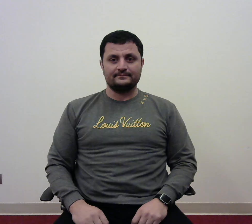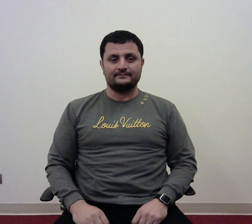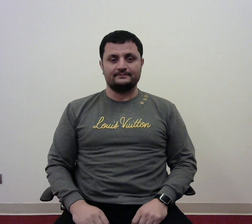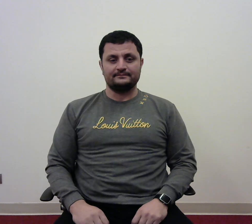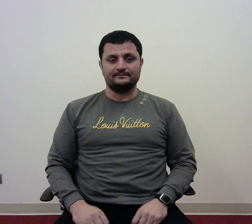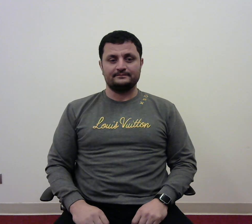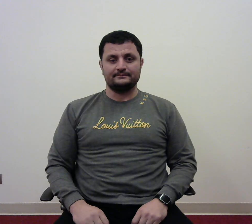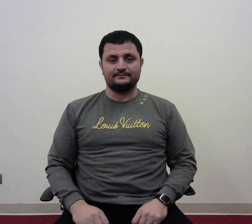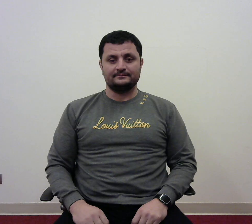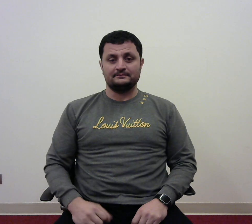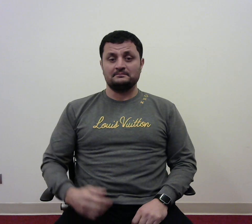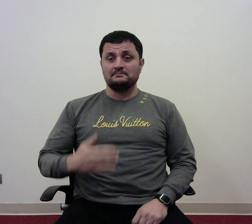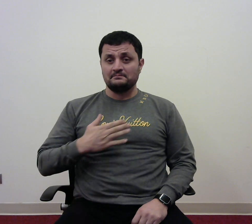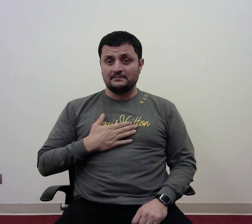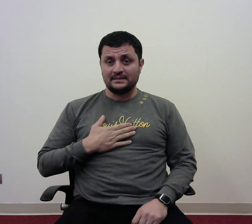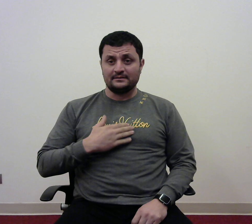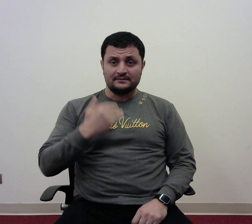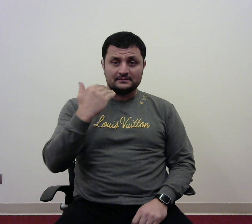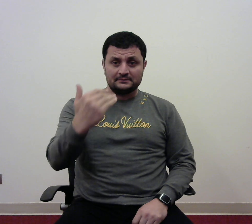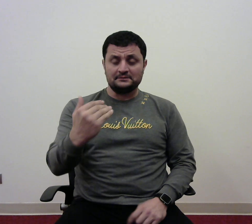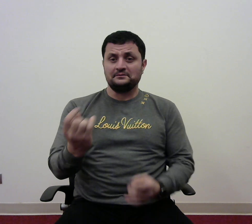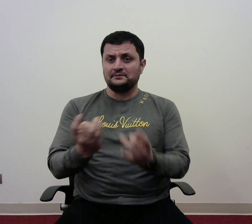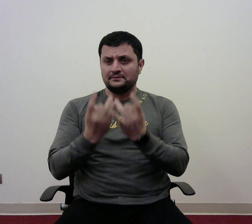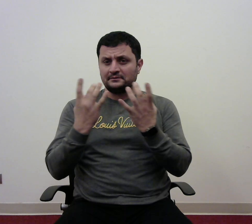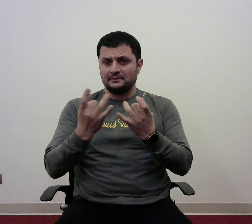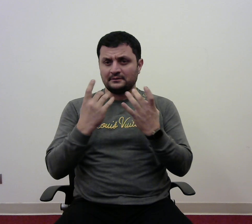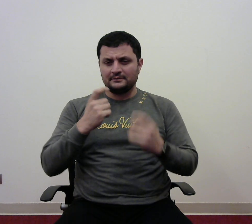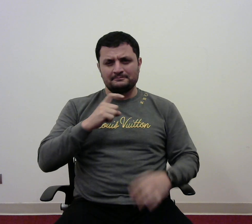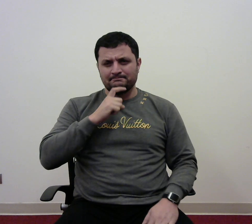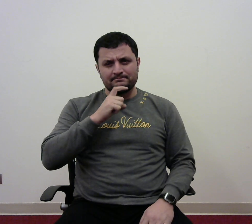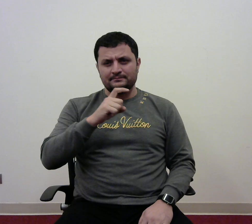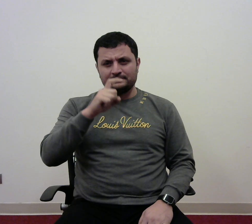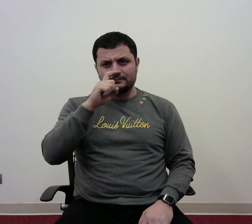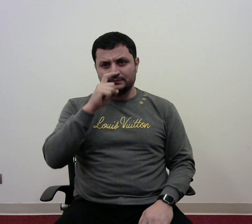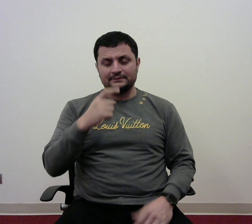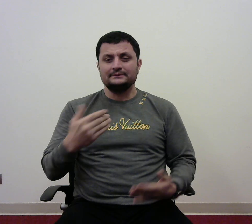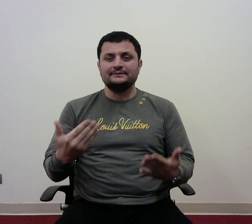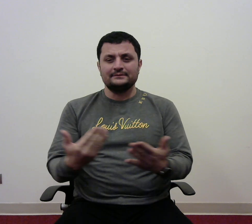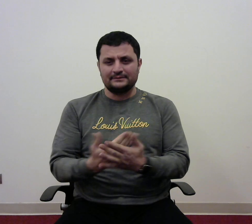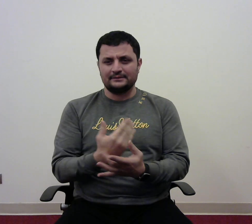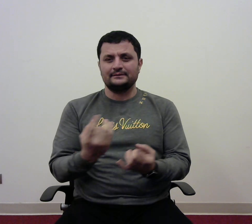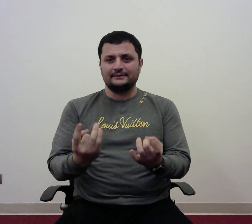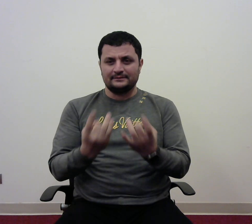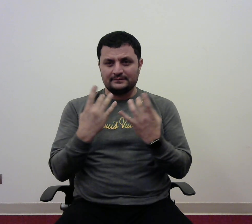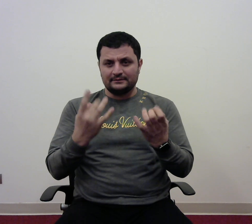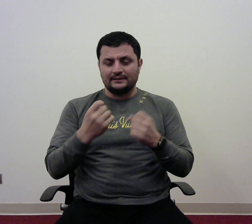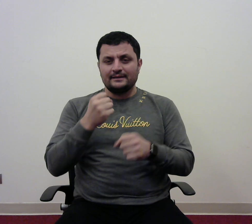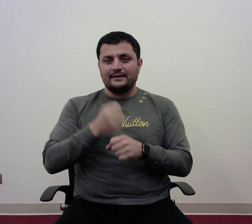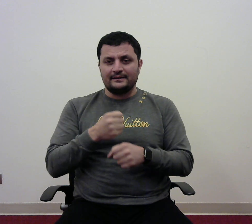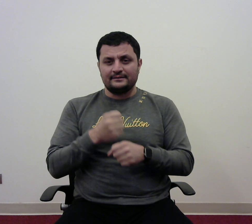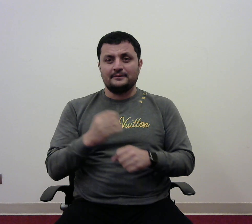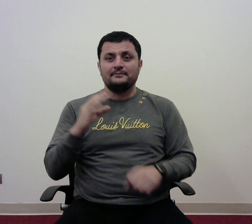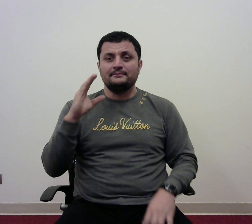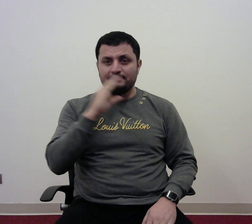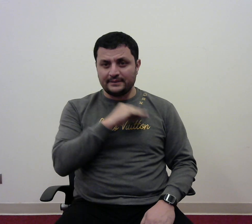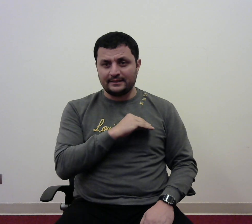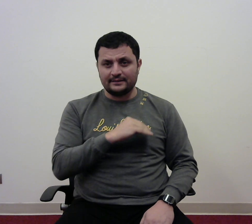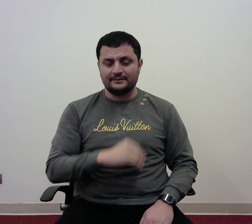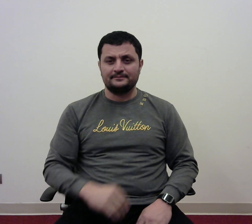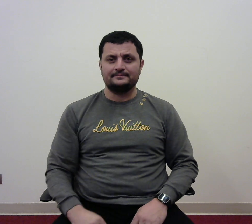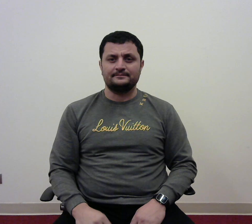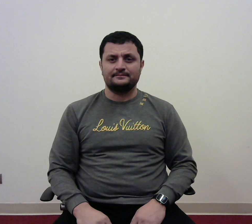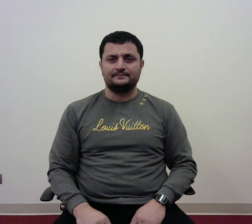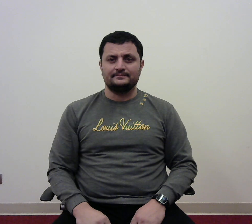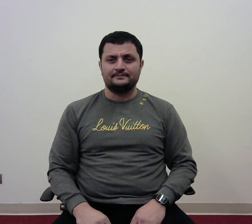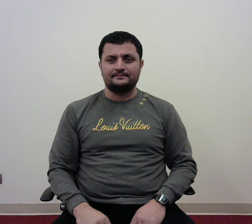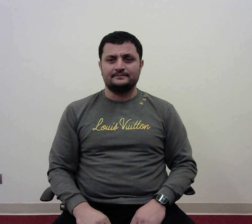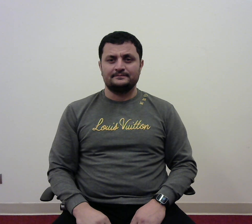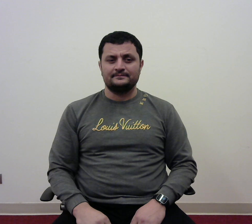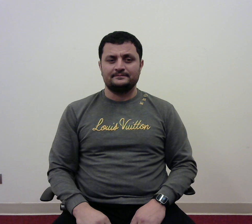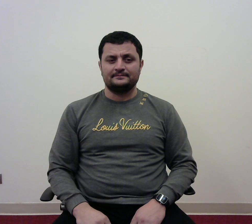Mən sizin dediklərinizi başa düşmədim, yenidən izah edə bilərsinizmi?